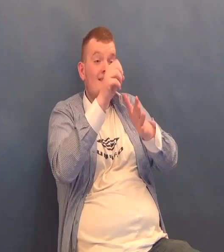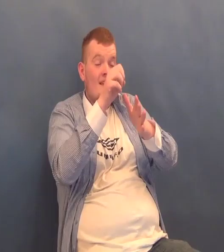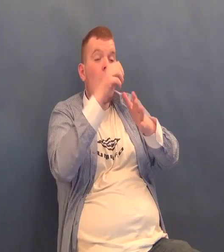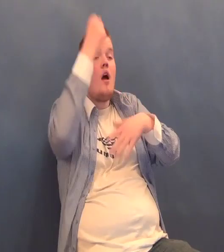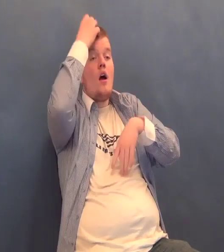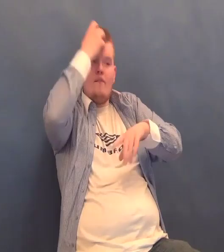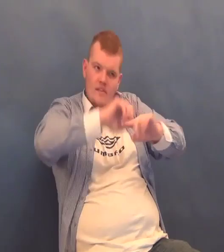Nie wolno brać prysznica.